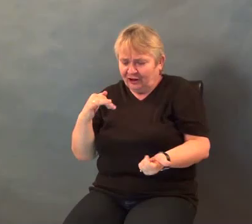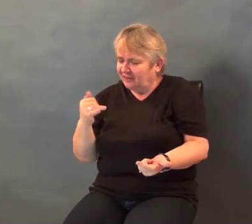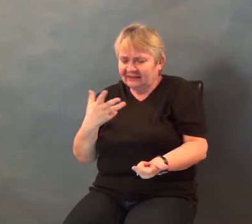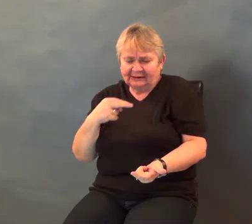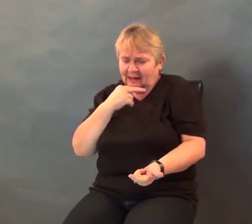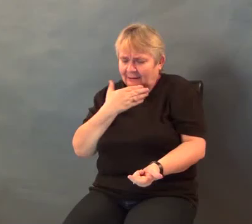Ale przecież nie ma zielonej dyni.